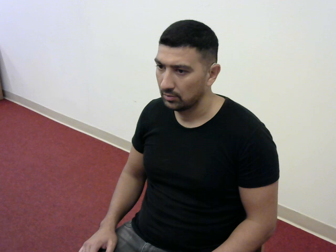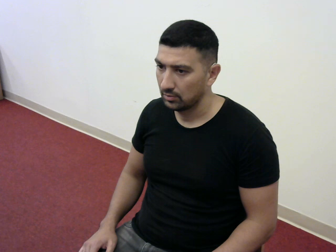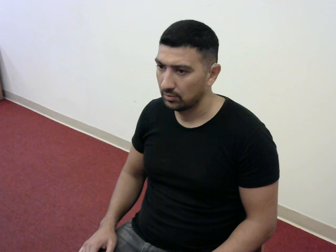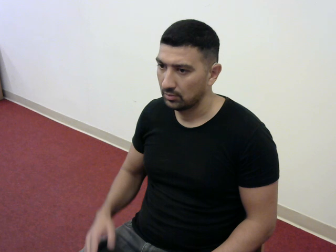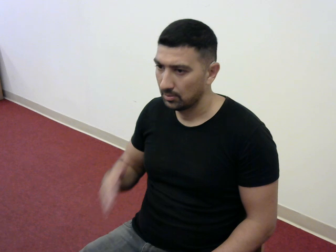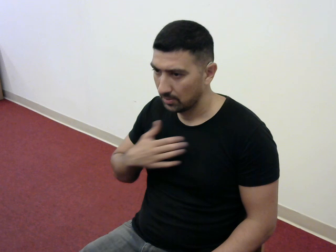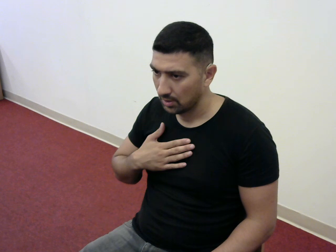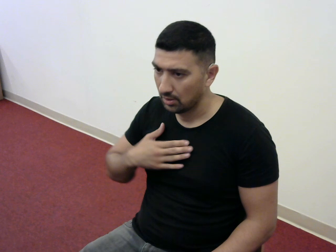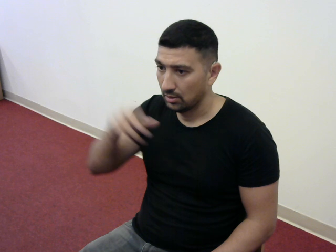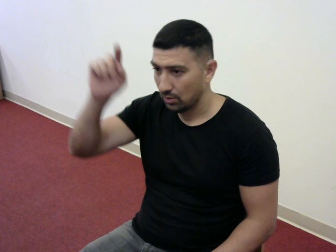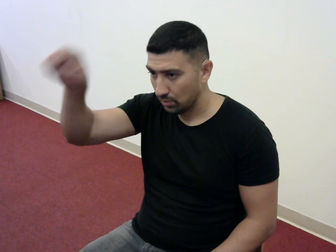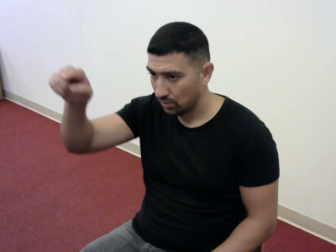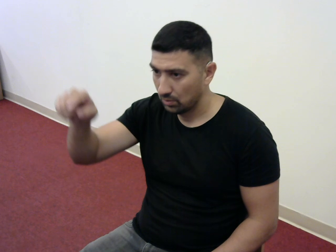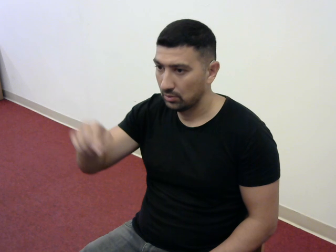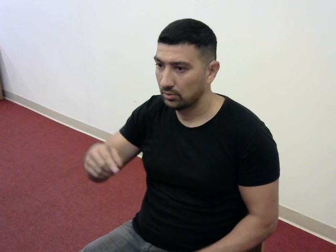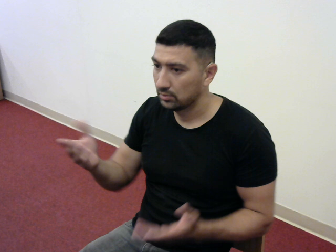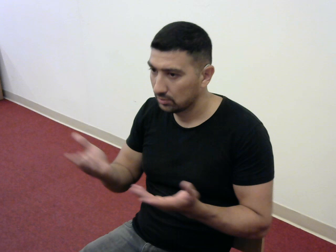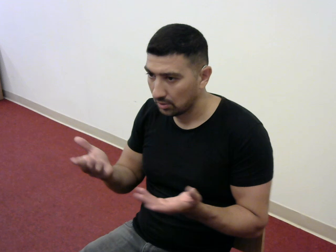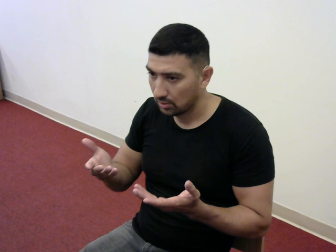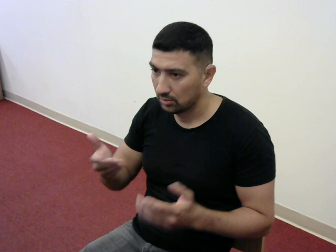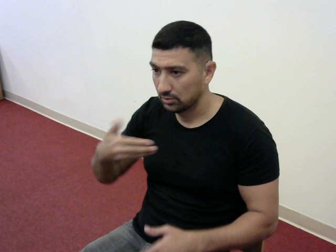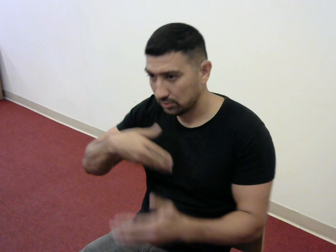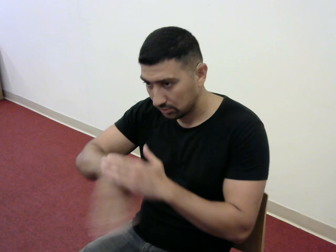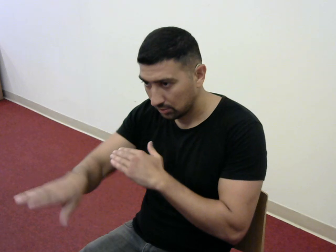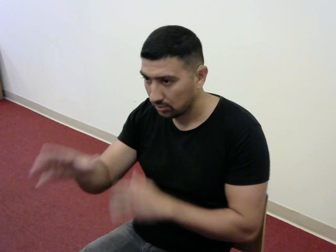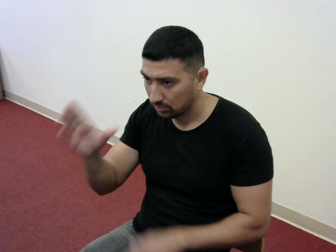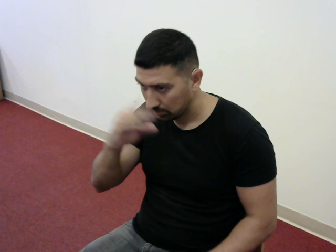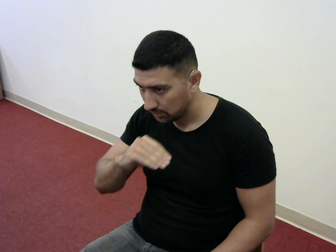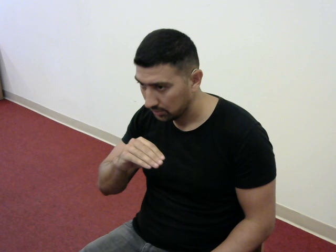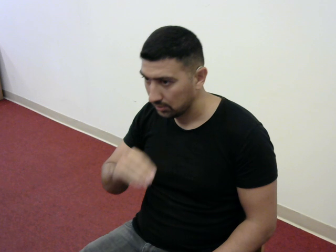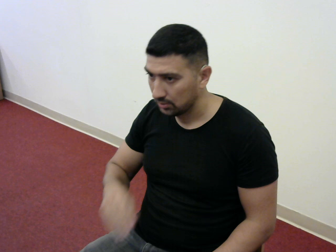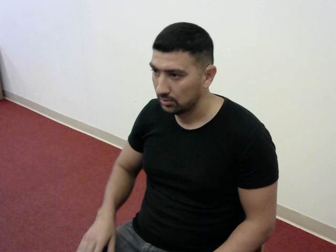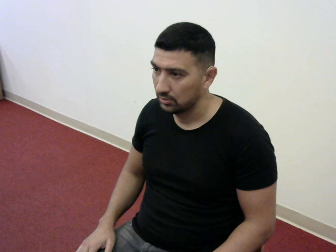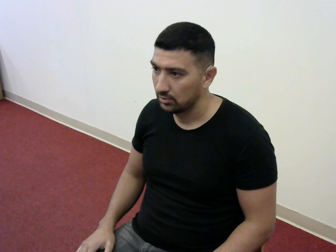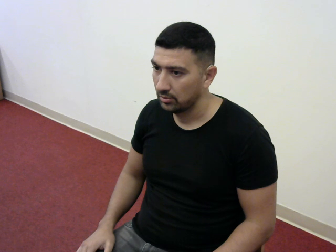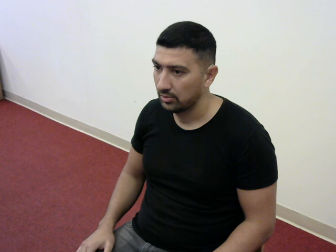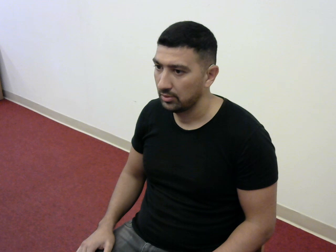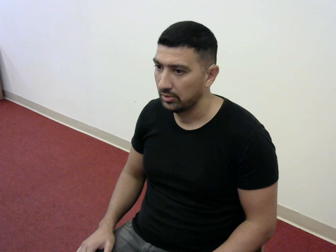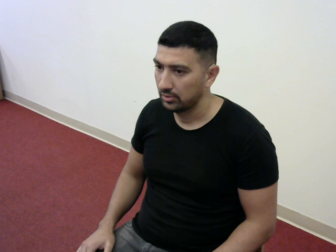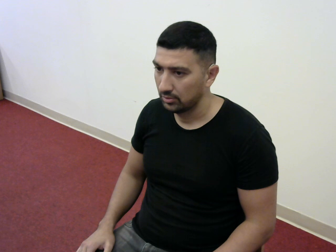Mən ora necə gedə bilərəm?